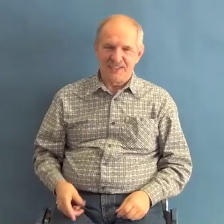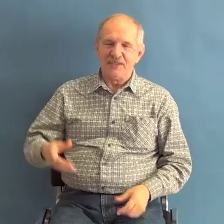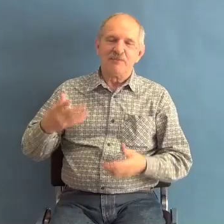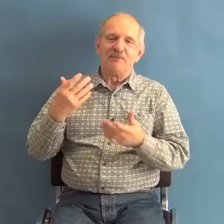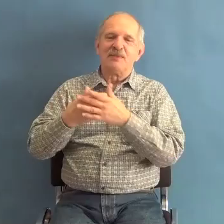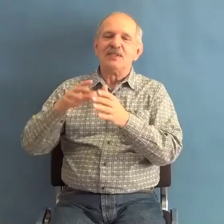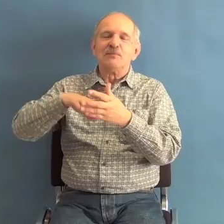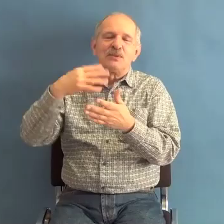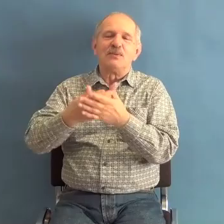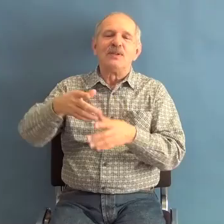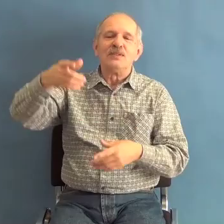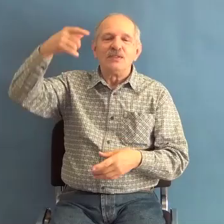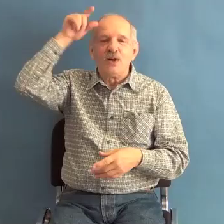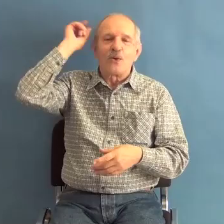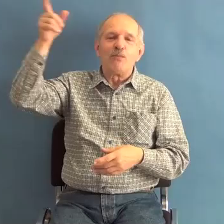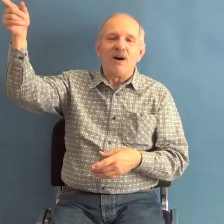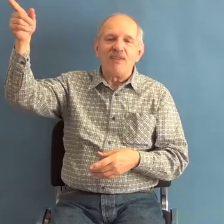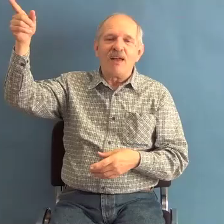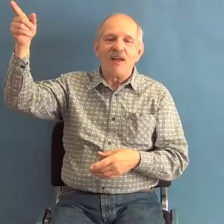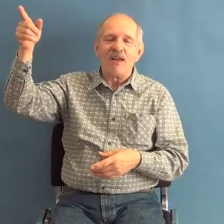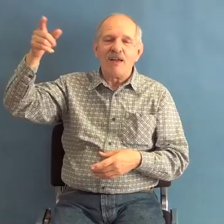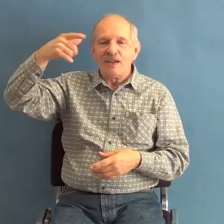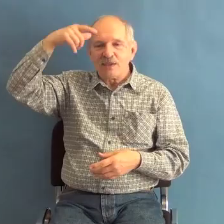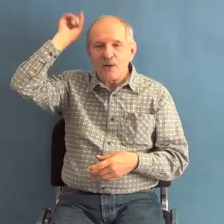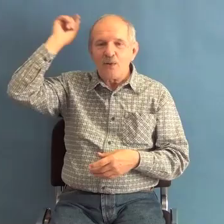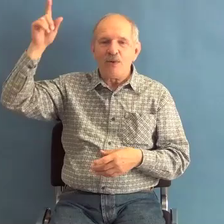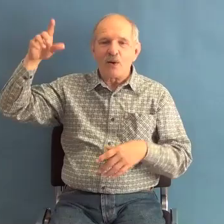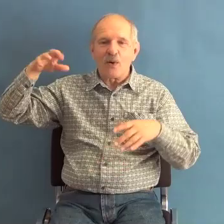Dlatego, że na przykład w Zakopanem...